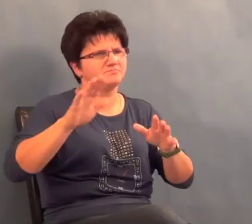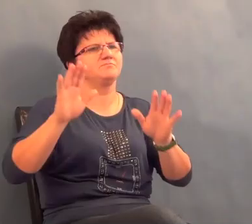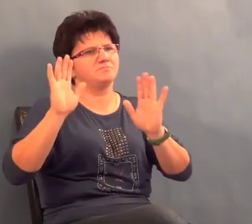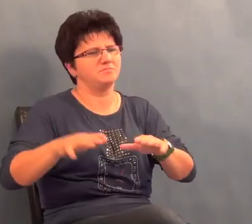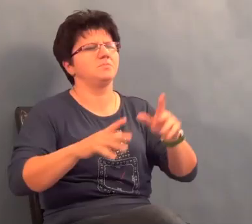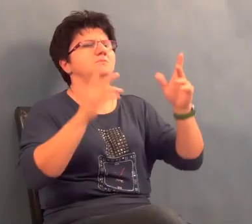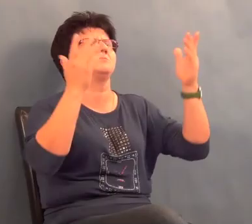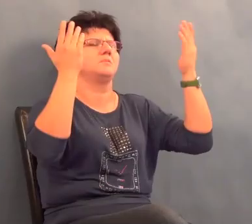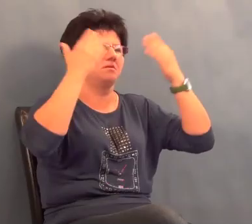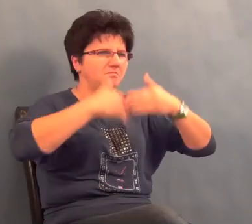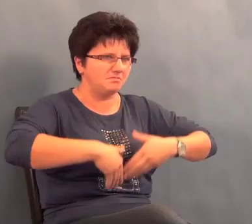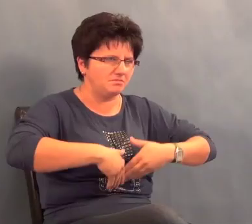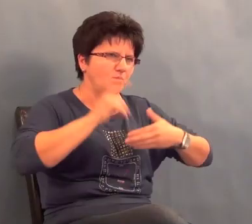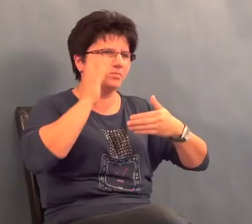Nadchodzi noc, a chłopak śpi, wszyscy śpią.